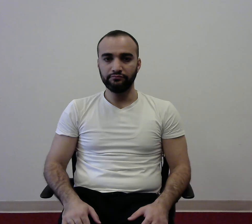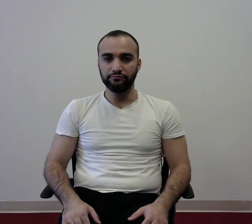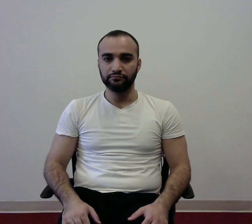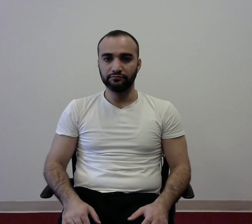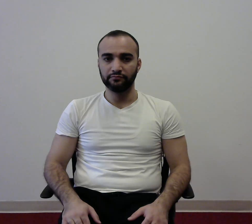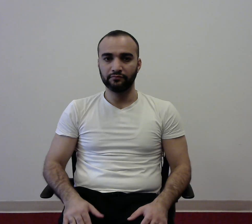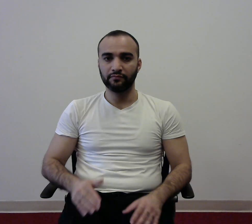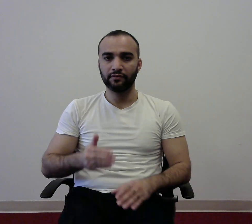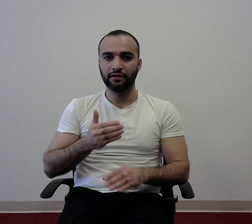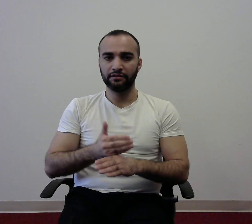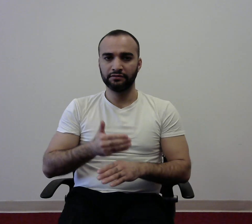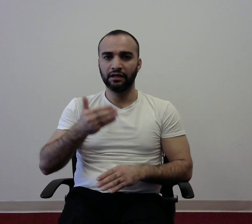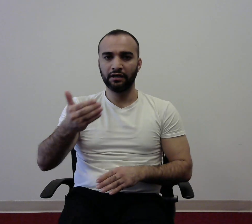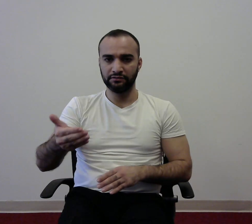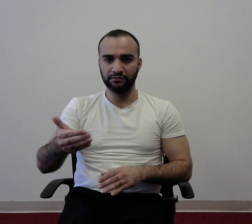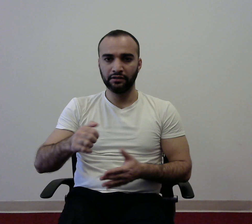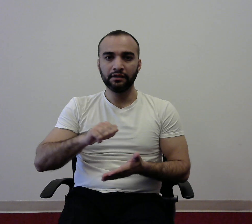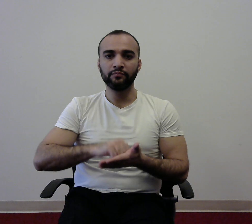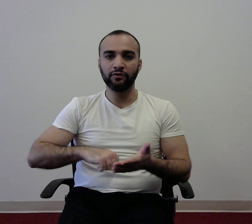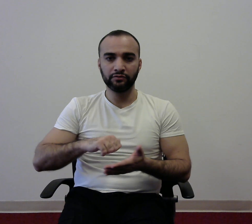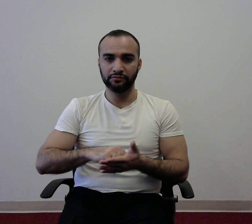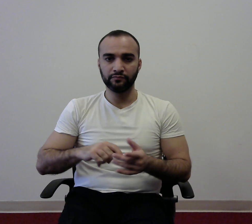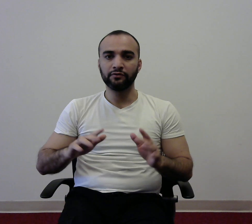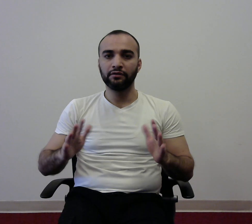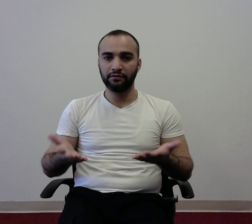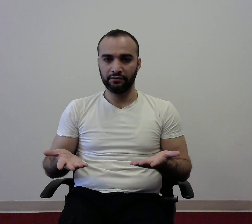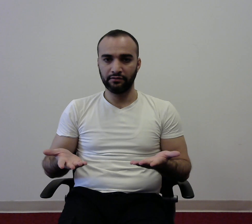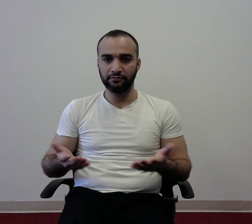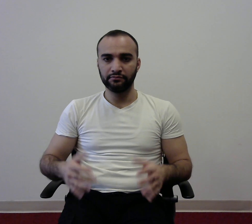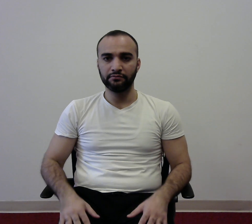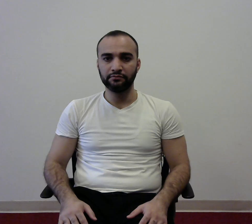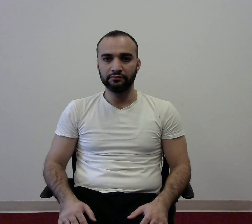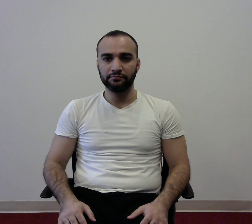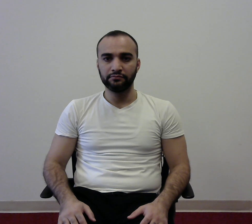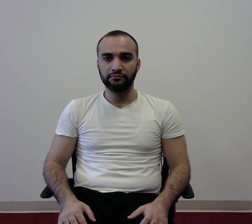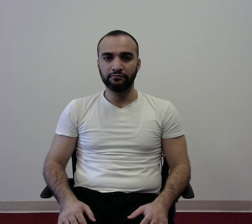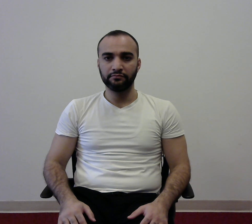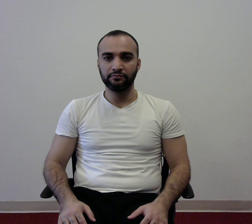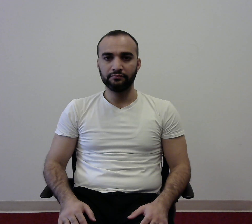Gecikməyinizin səbəbi nədir?